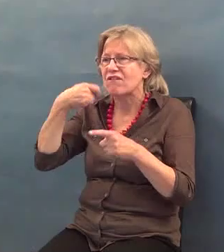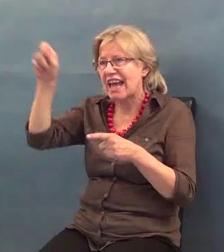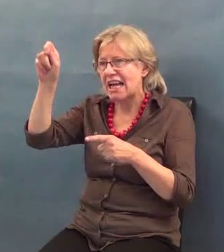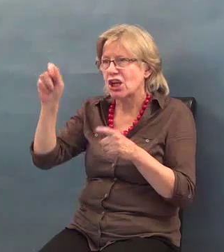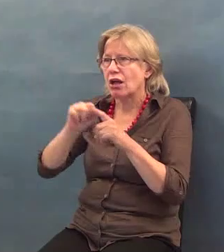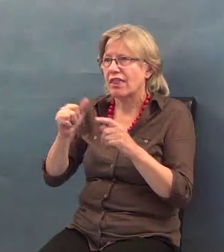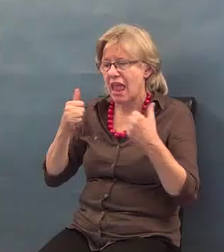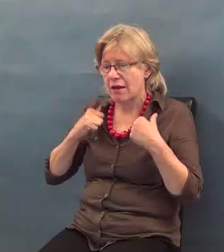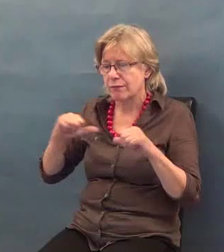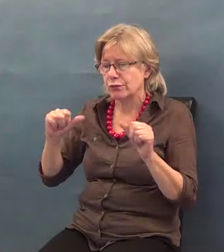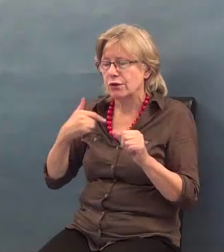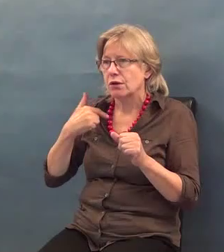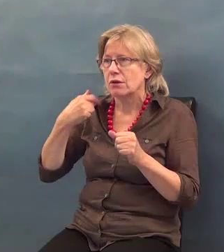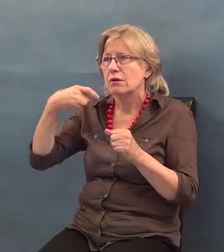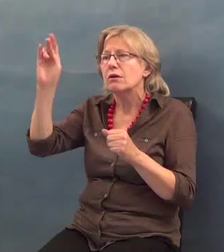Wyjeżdżam na wieś.